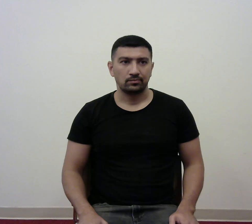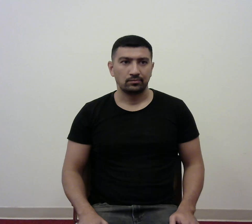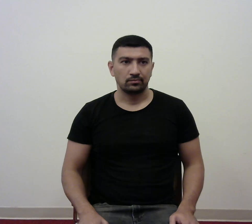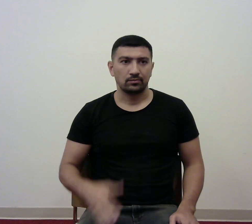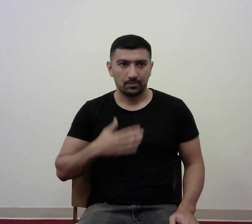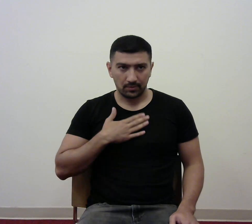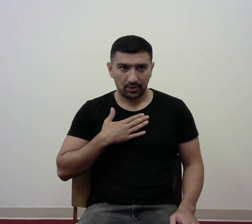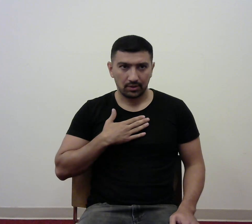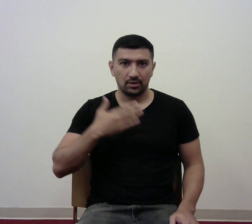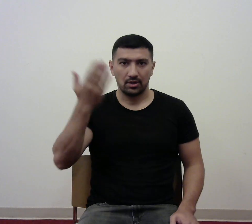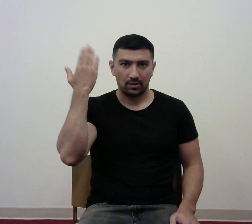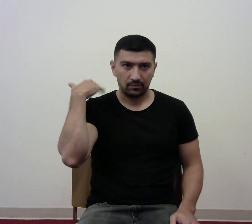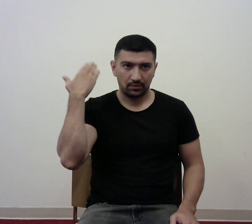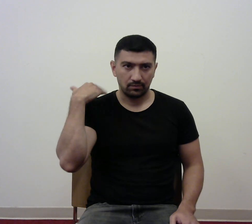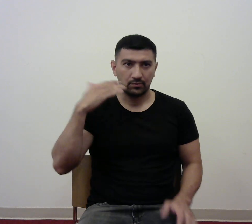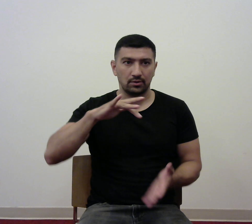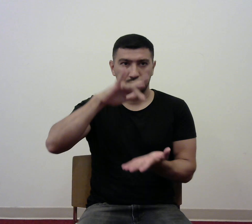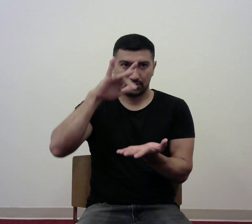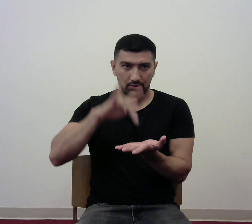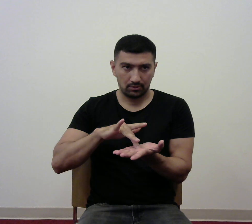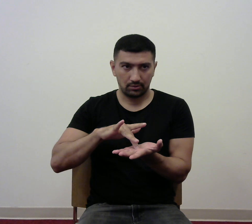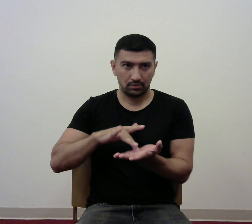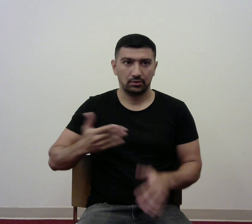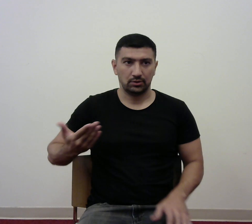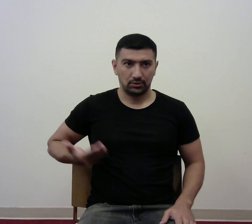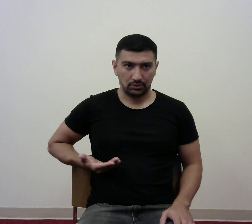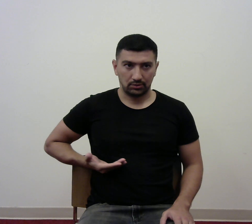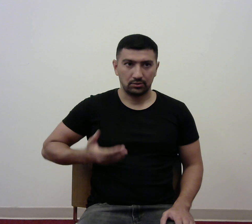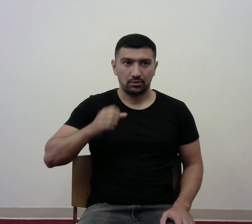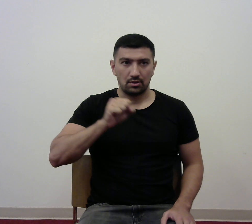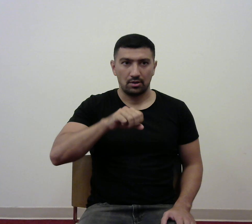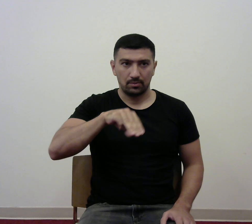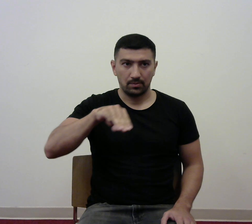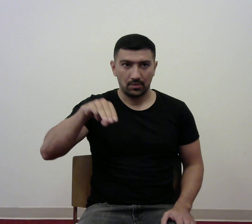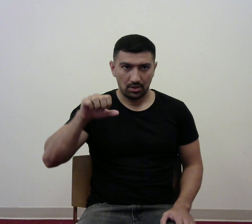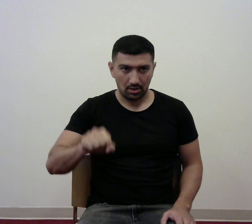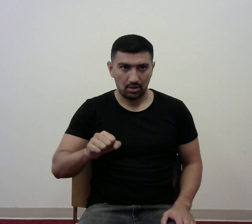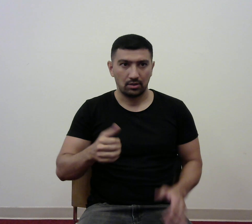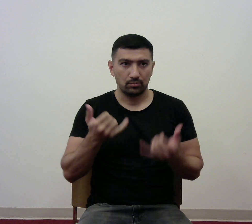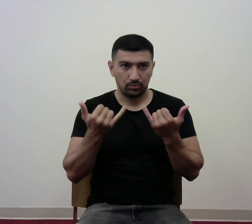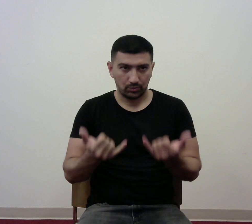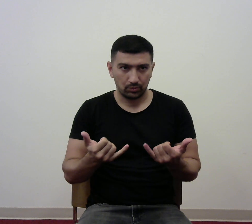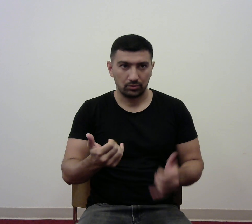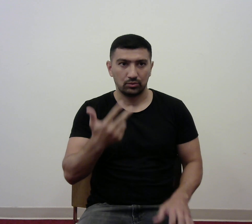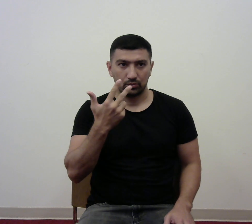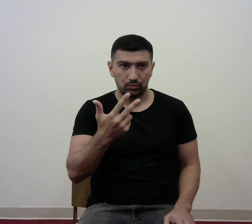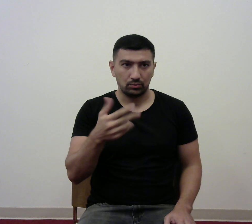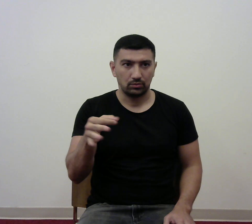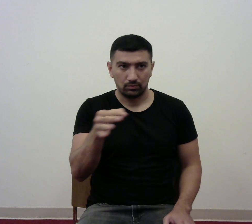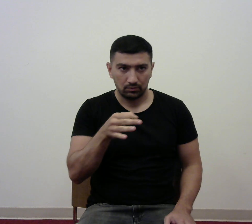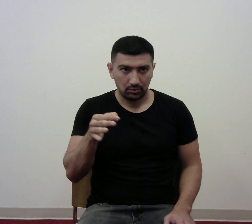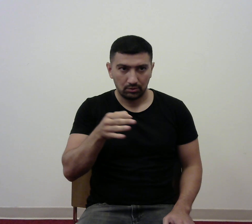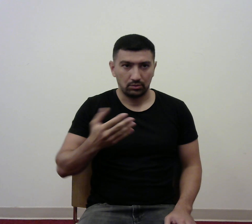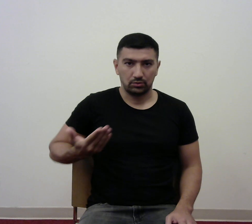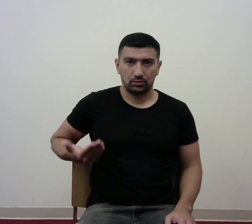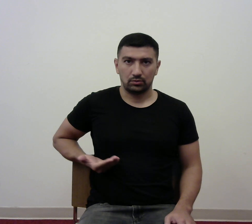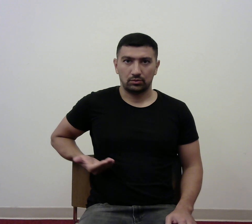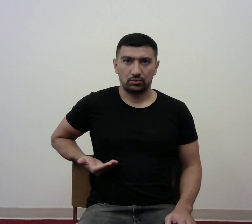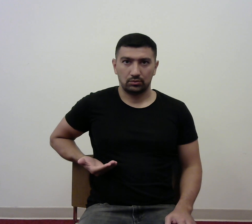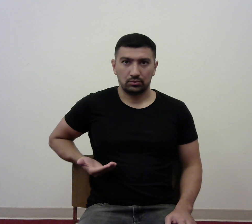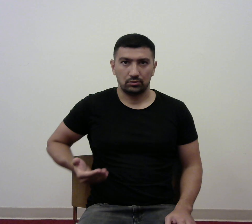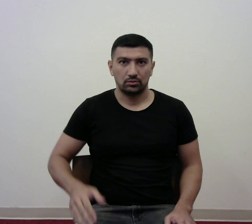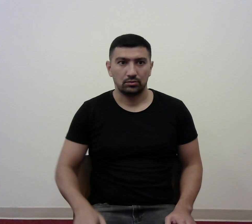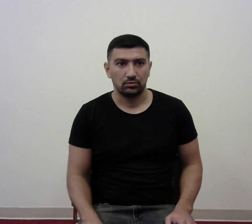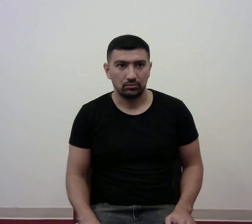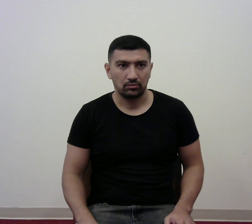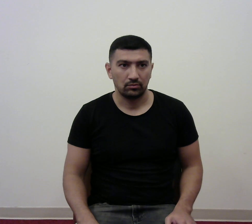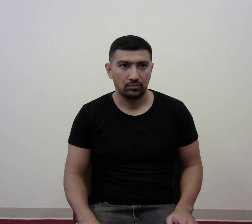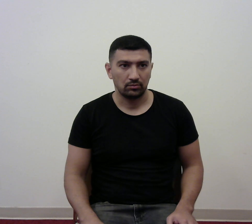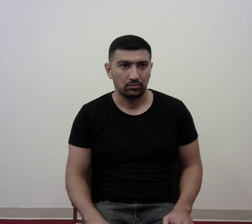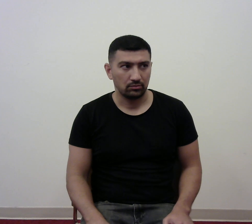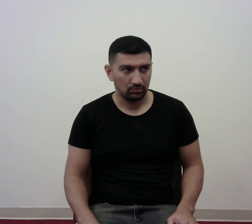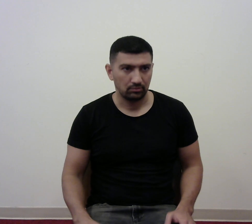Mən əvvəl mərkəzdə yaşamışam, amma indi 3-cü mikrorayonda yaşayıram